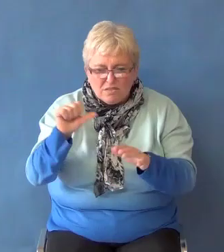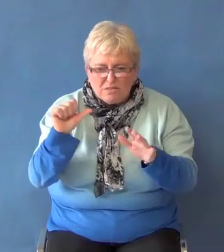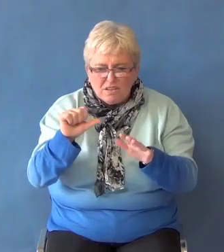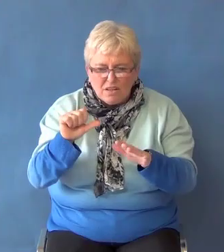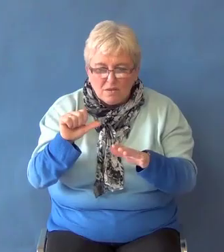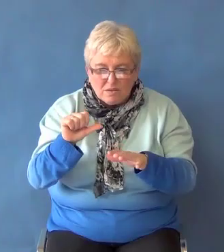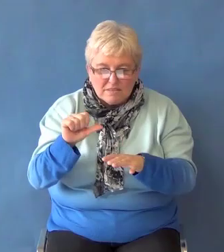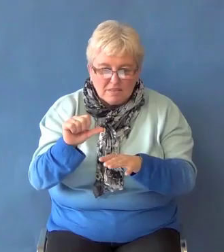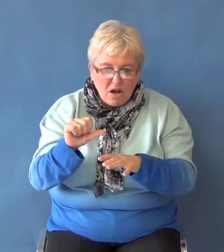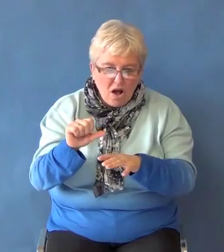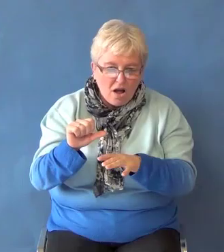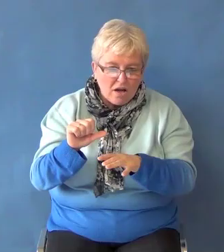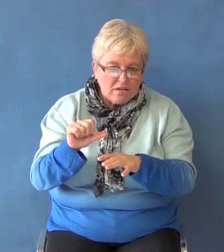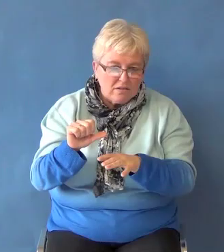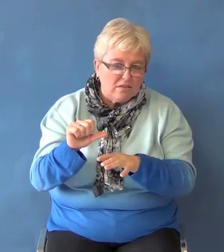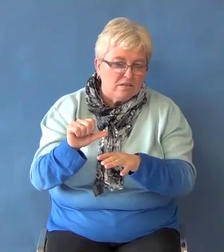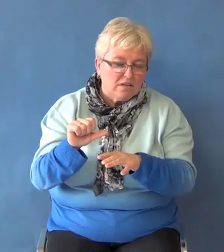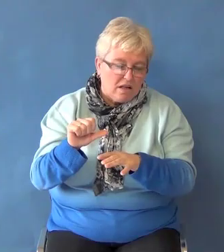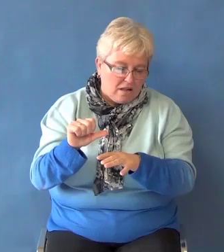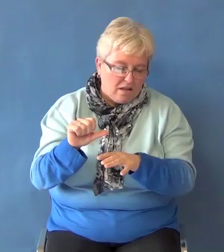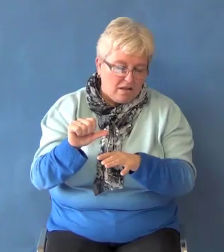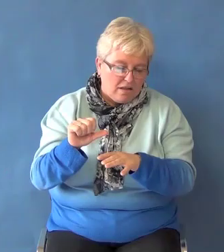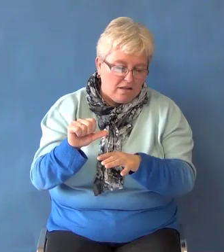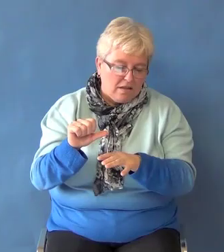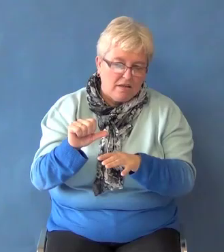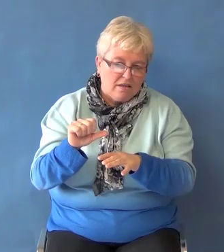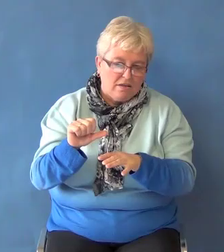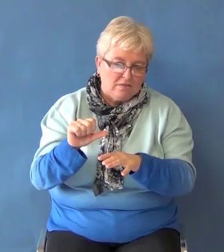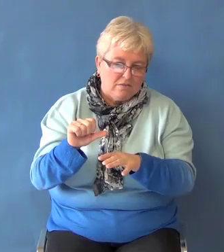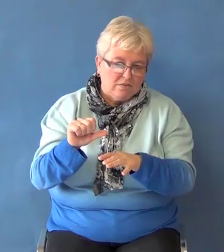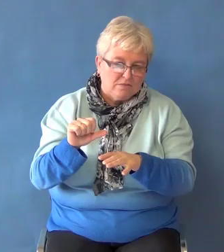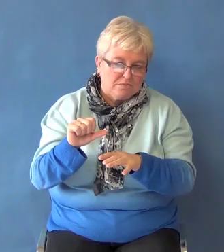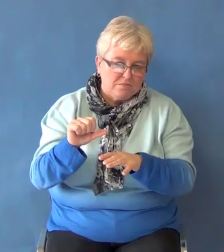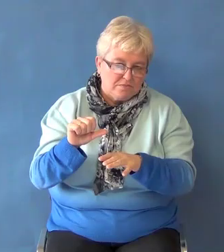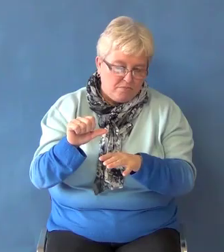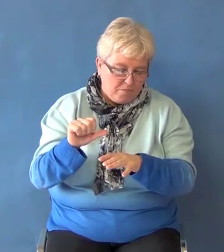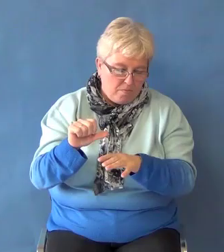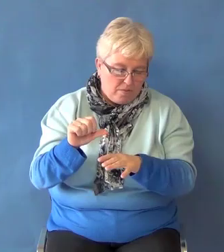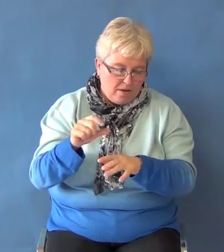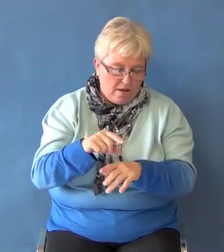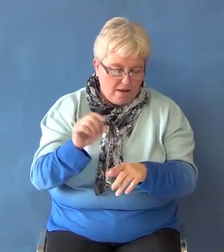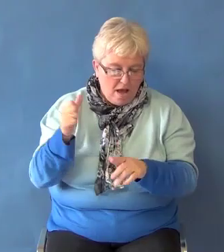Szósta?